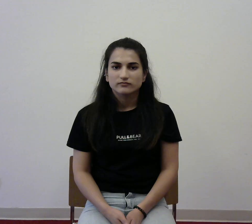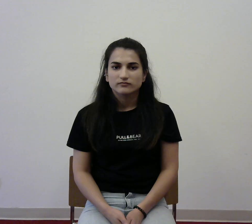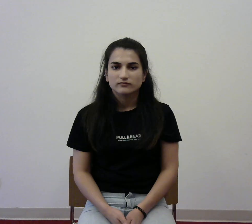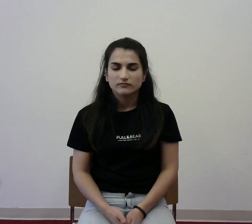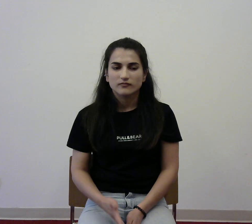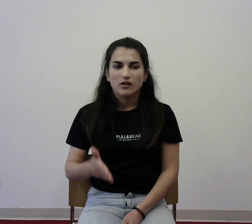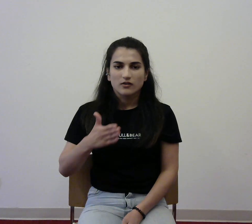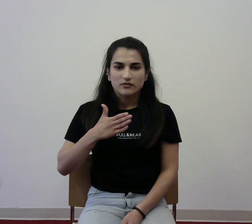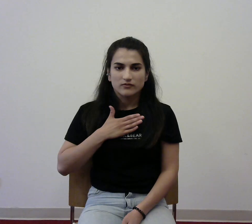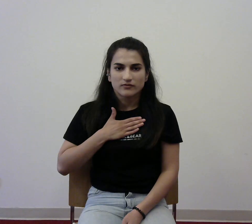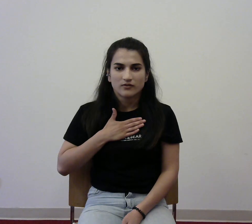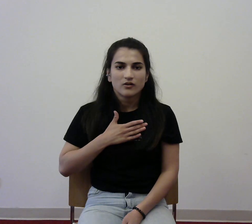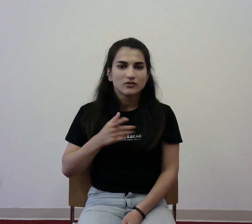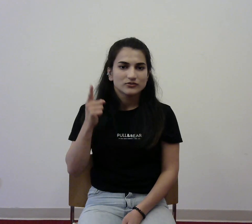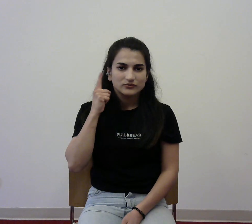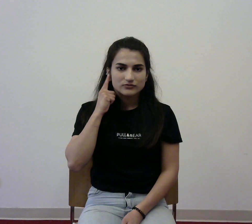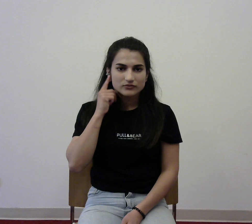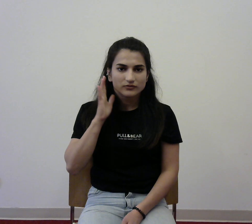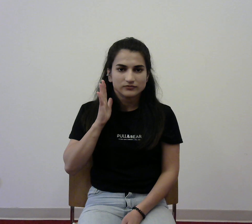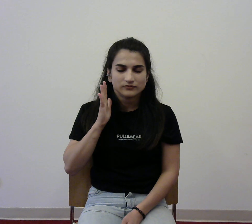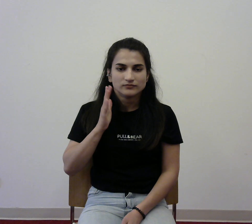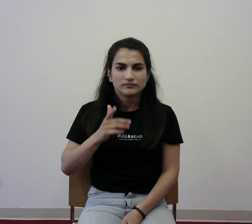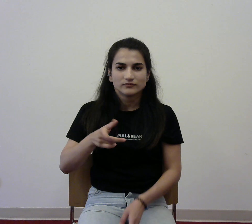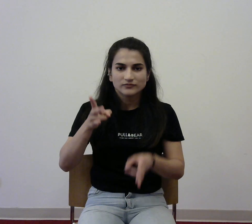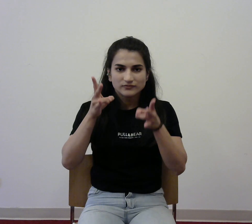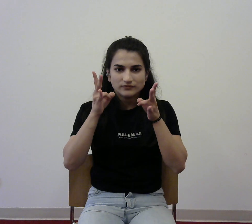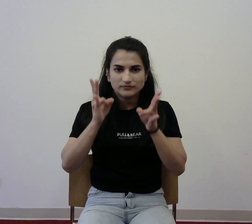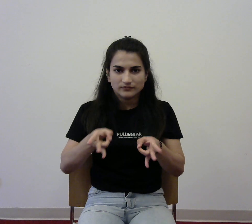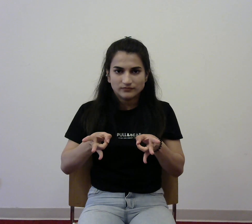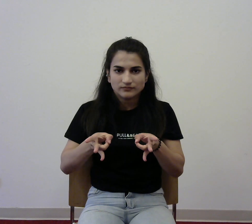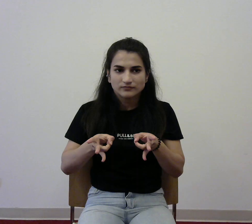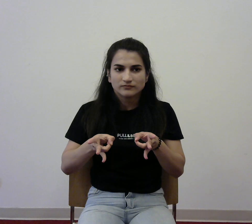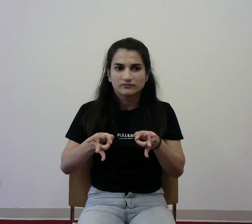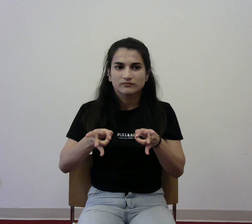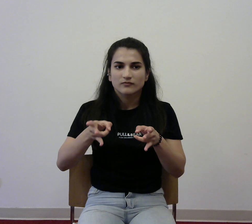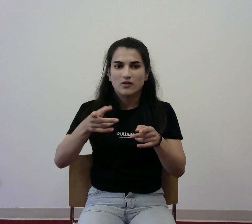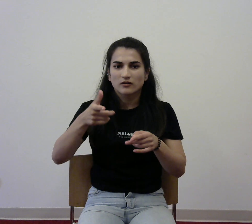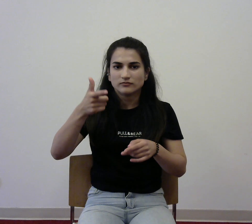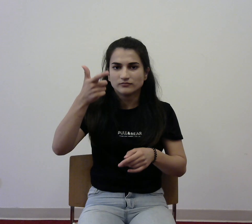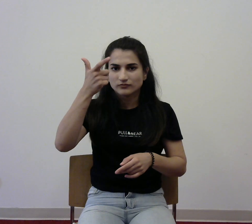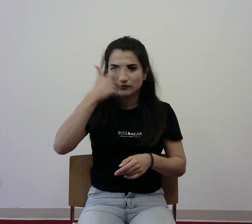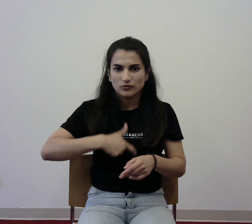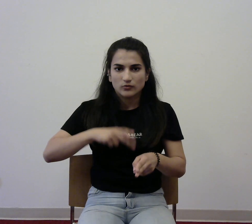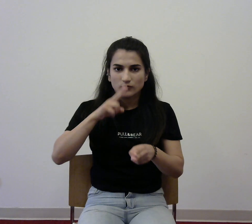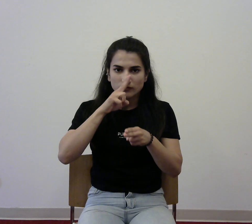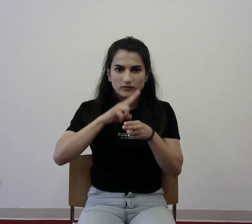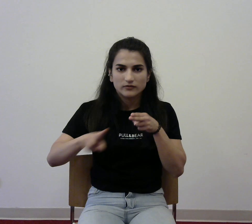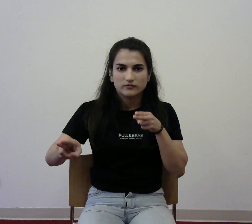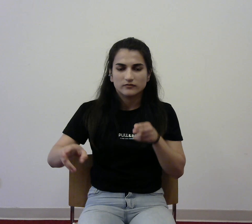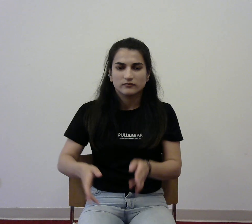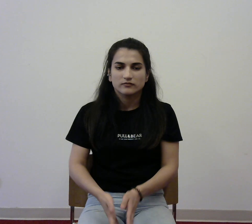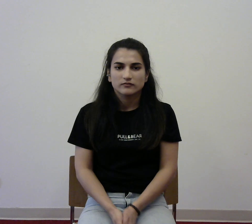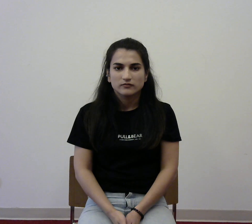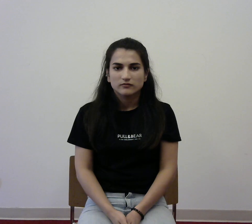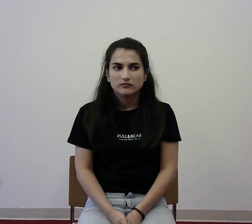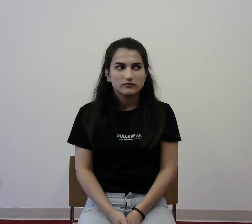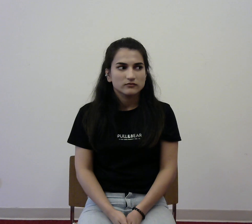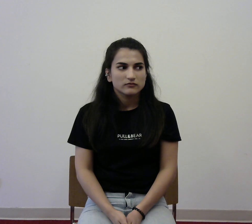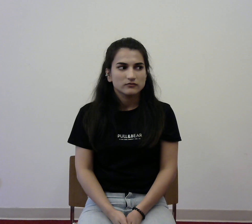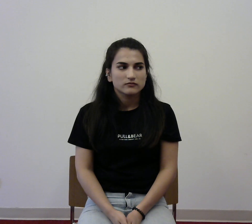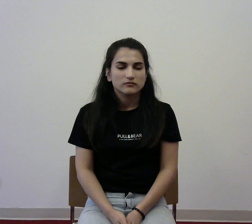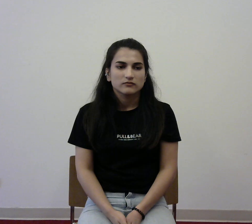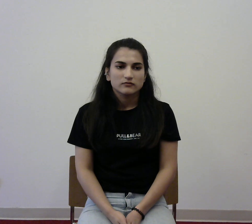Mən eşitməni qəza nəticəsində itirmişəm